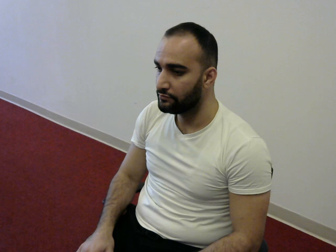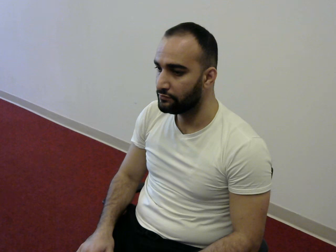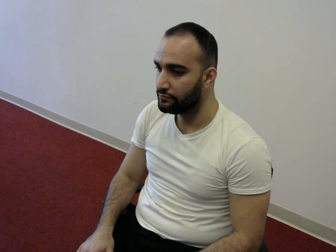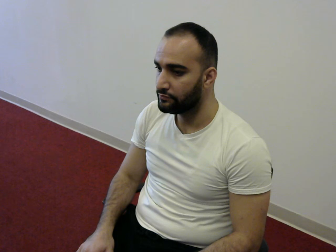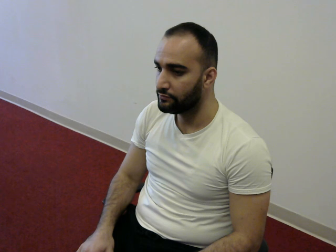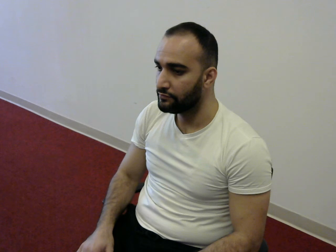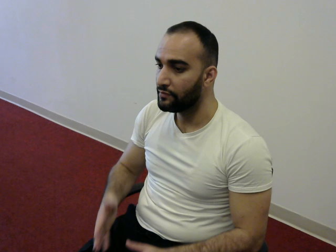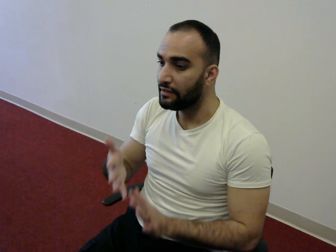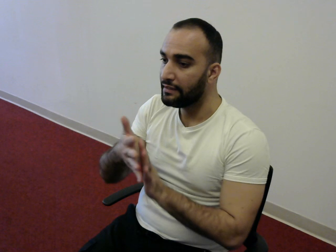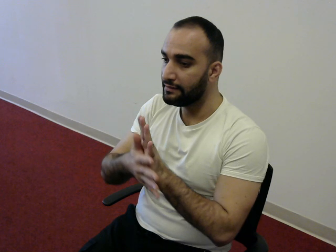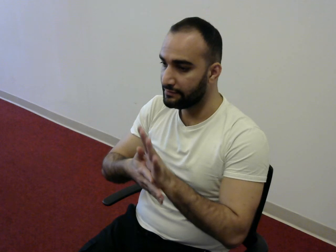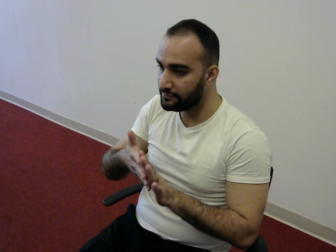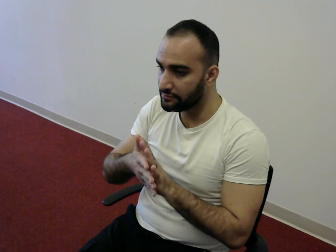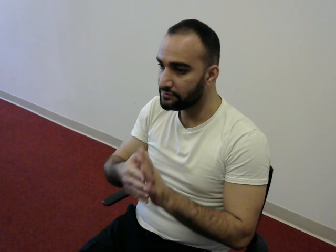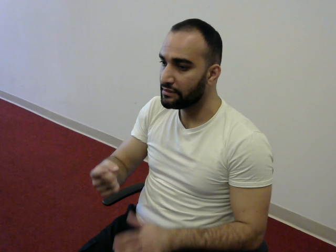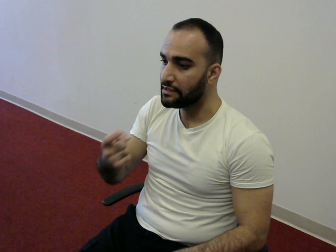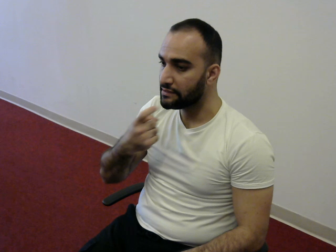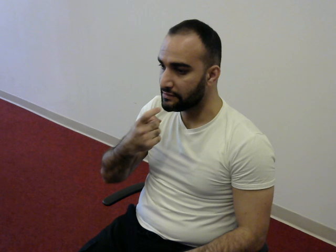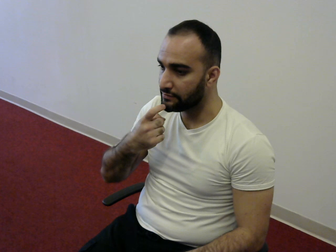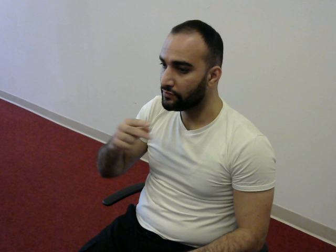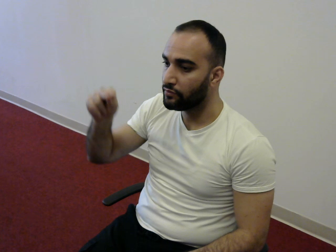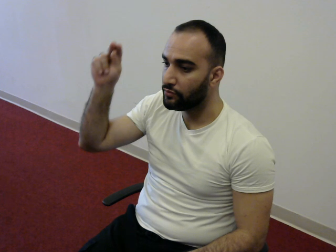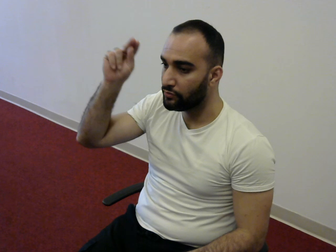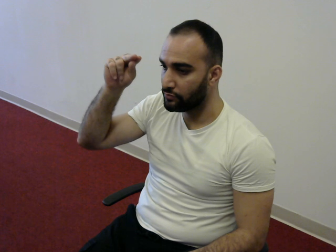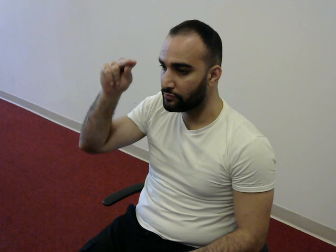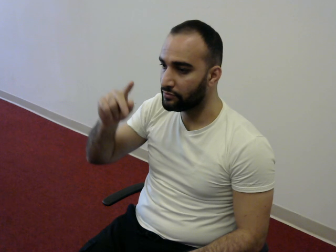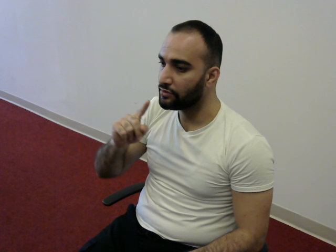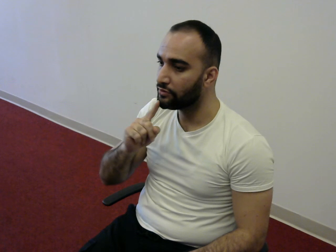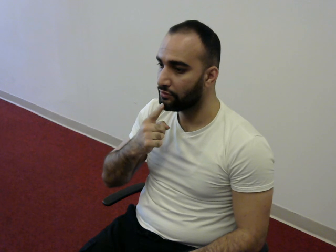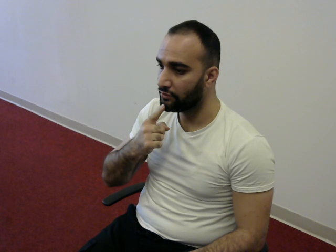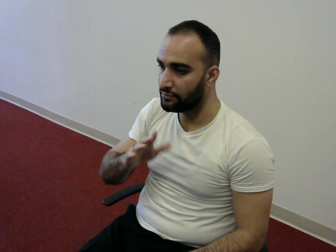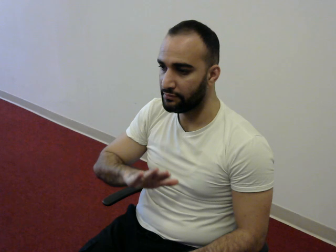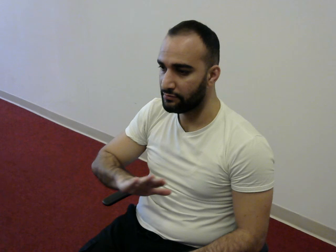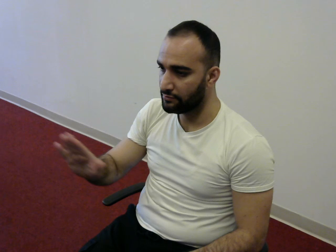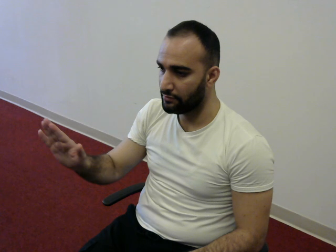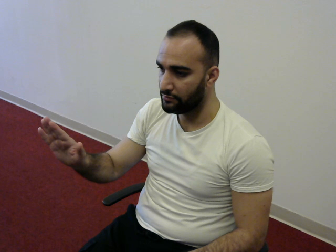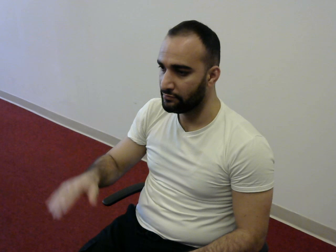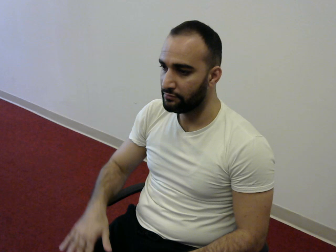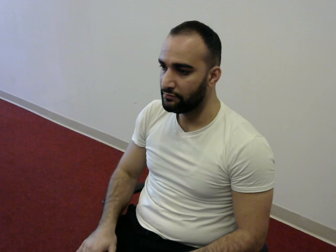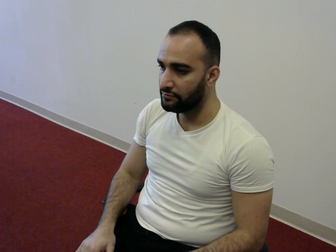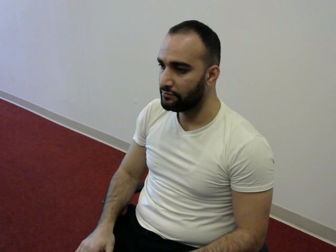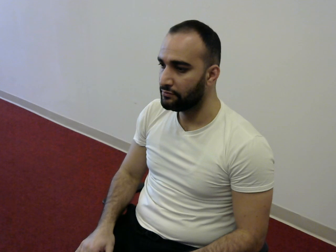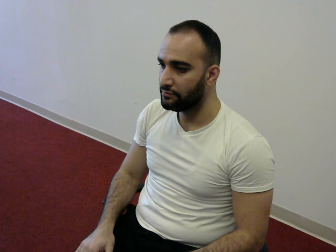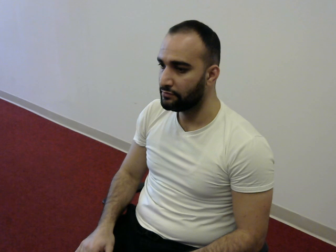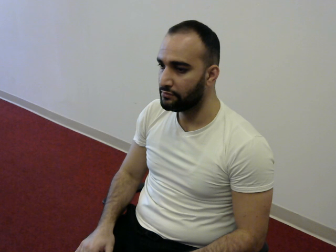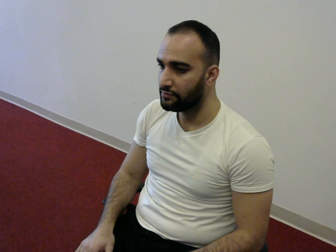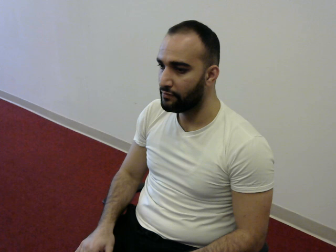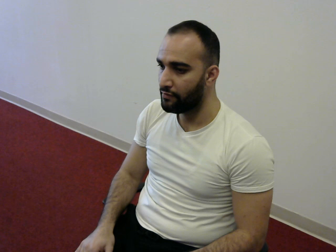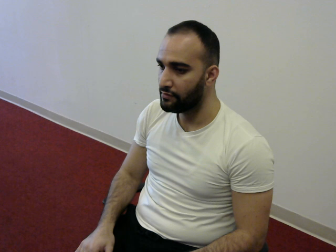İşarə dilini öyrənmək çətin deyil